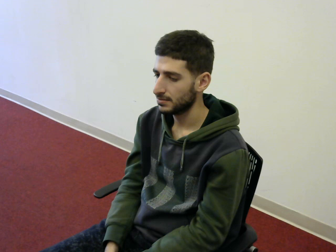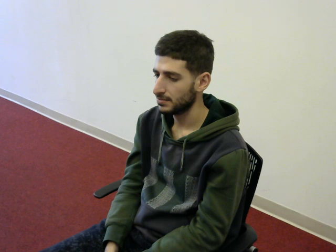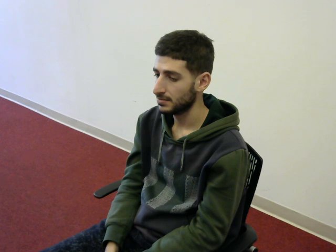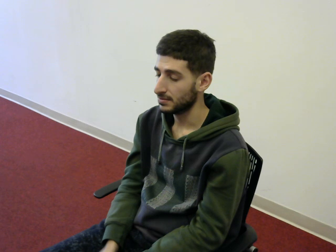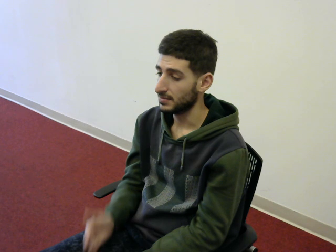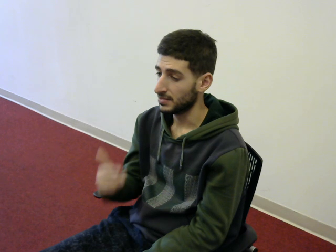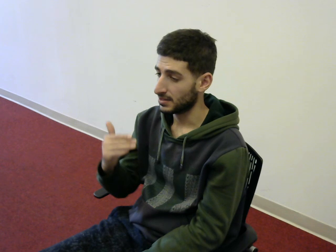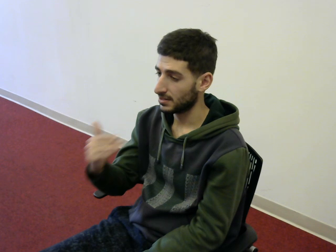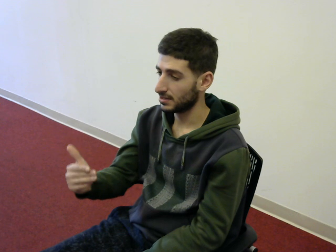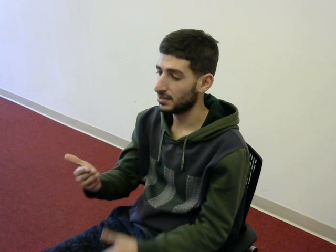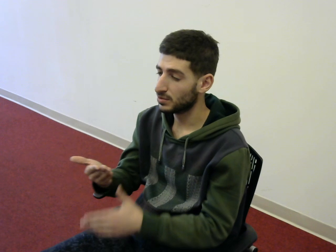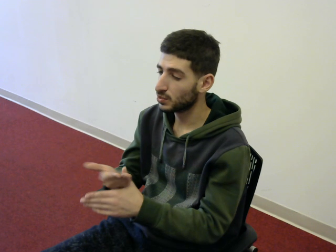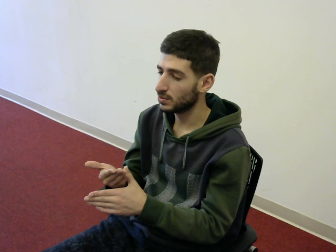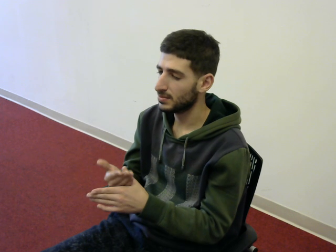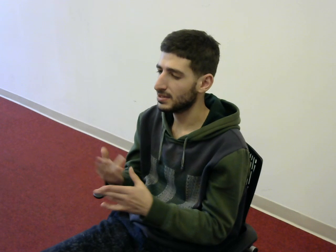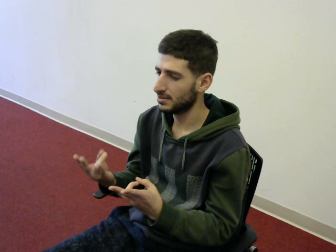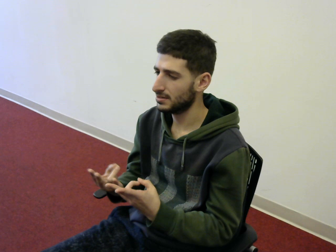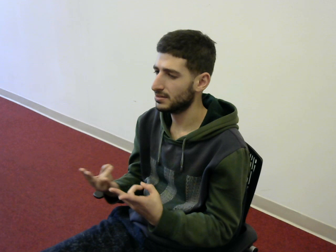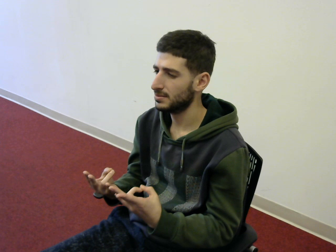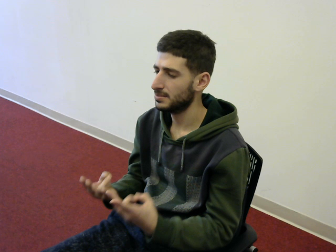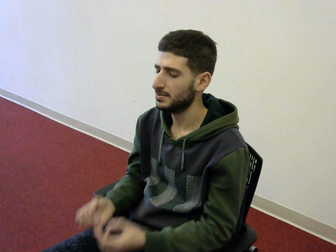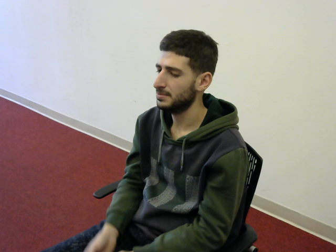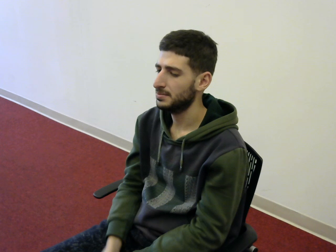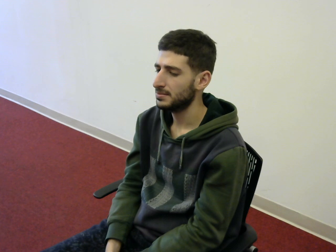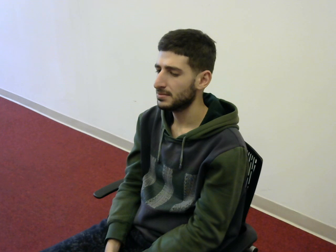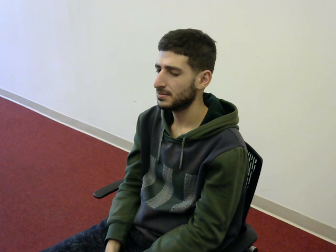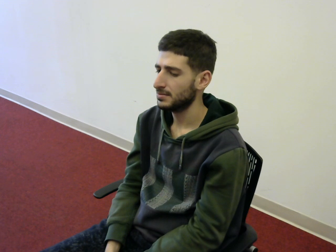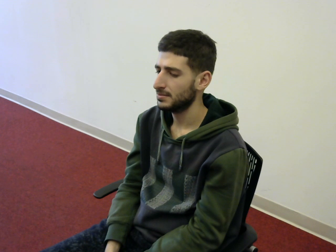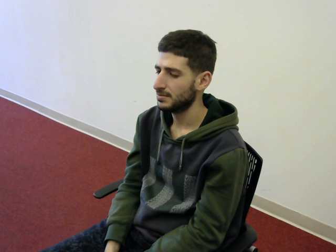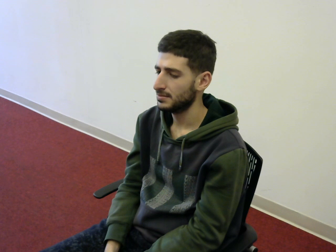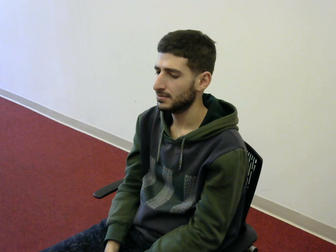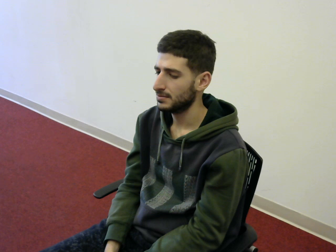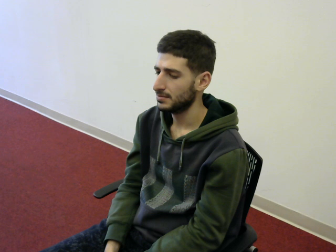Sizə kömək lazımdır mı?